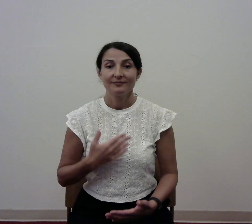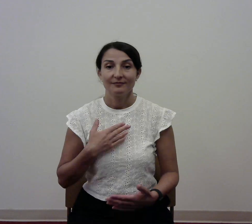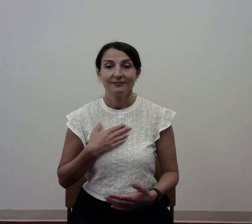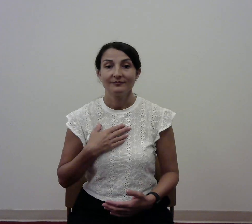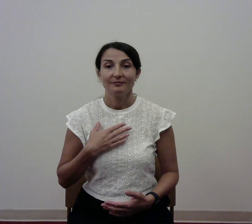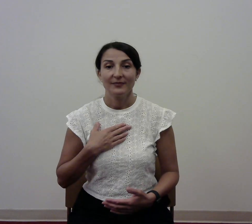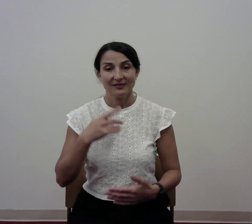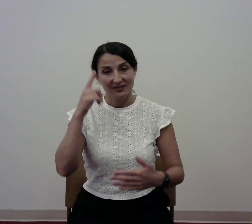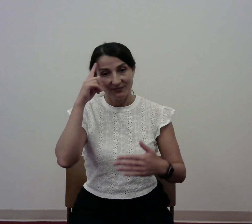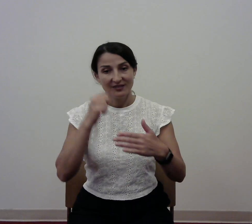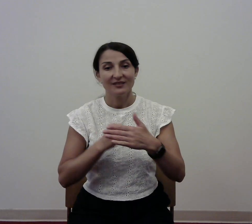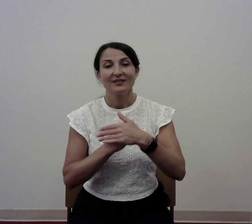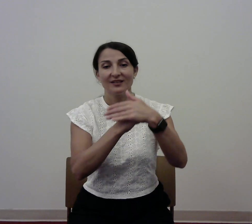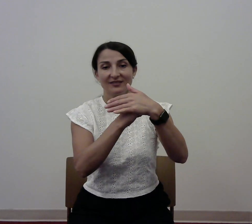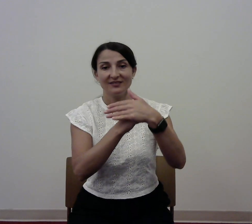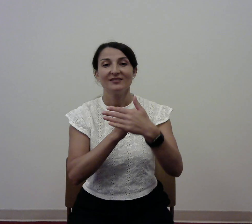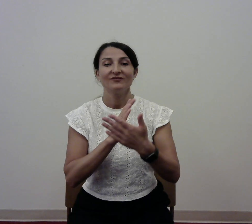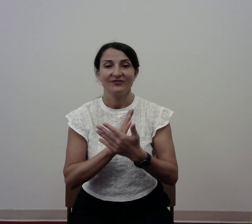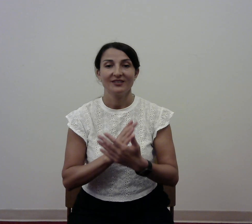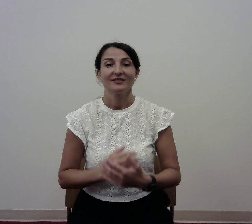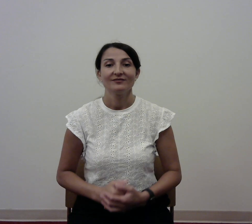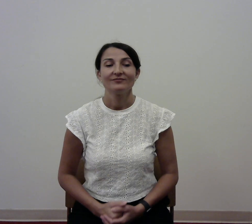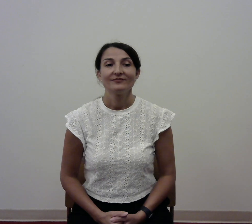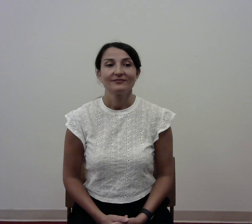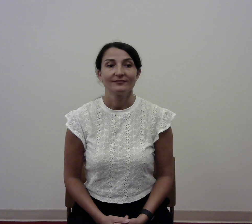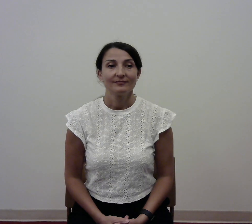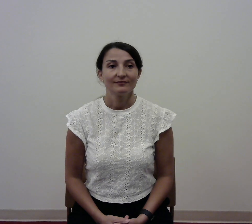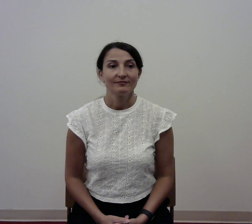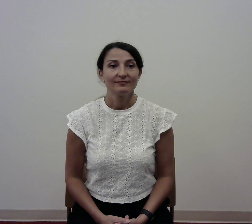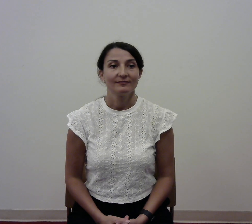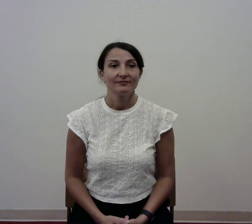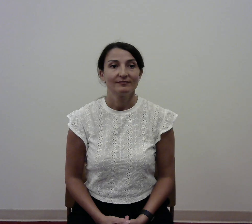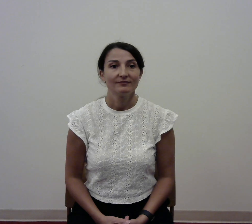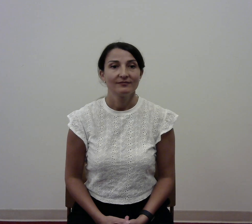Mənim qan təzyiqim var